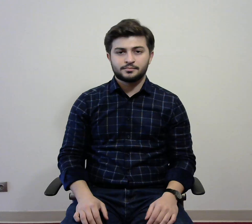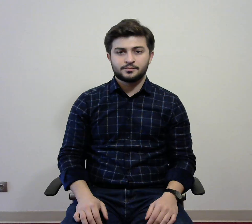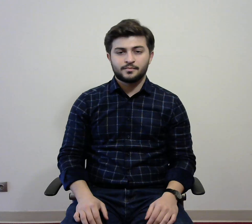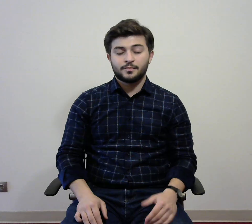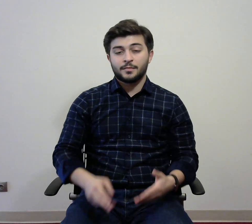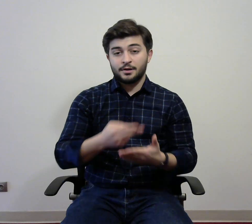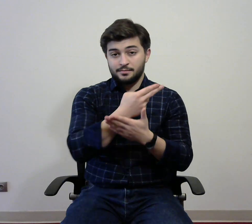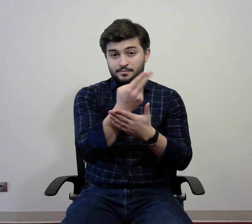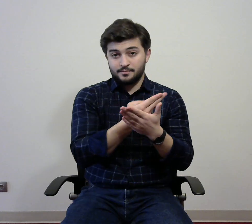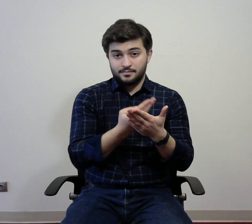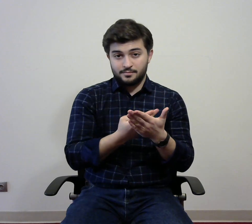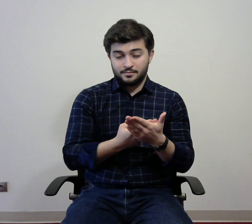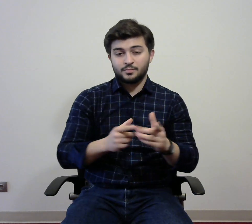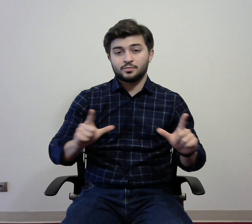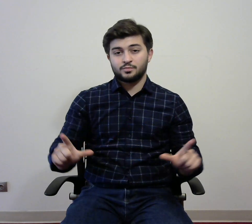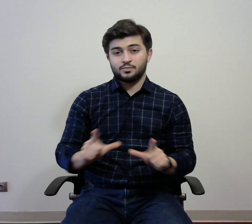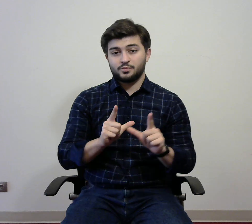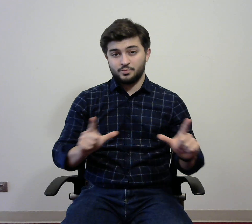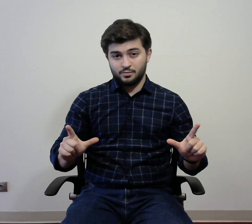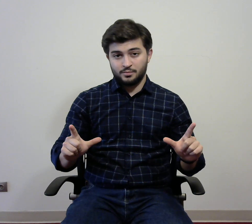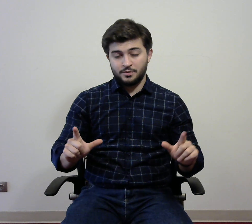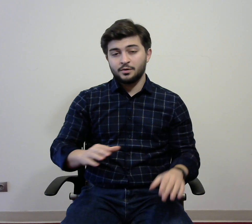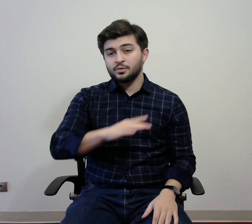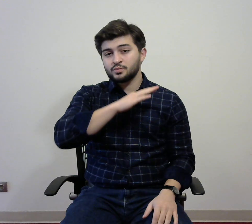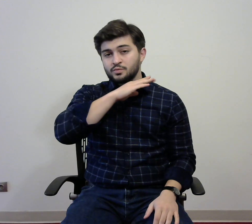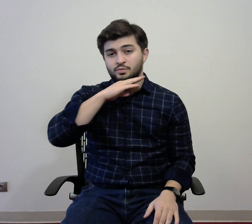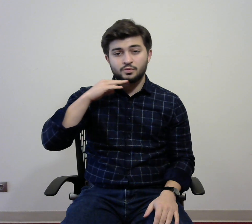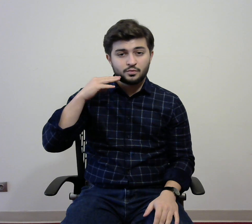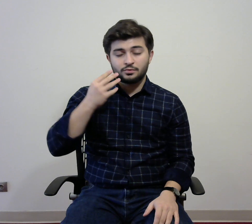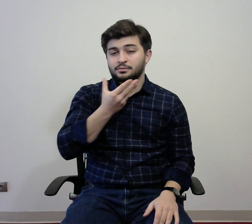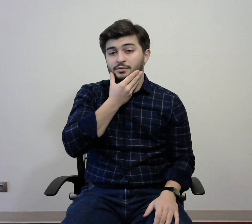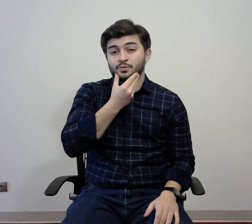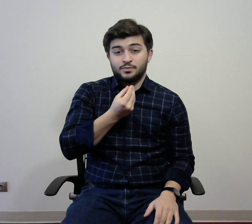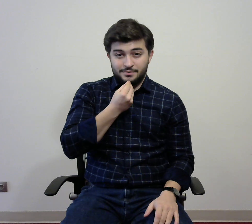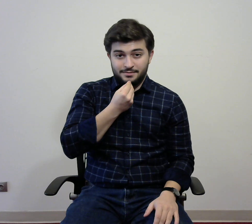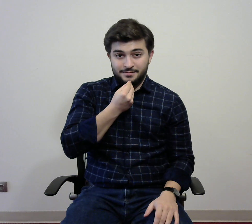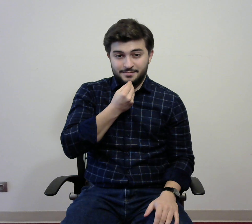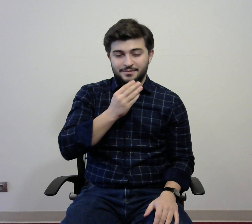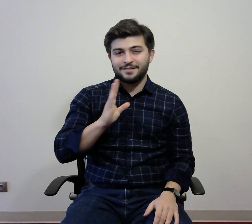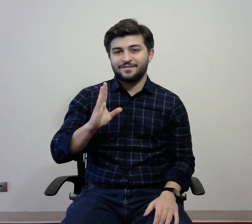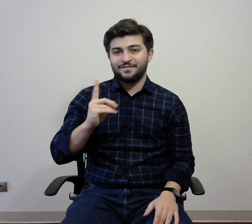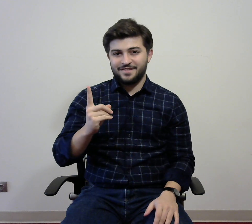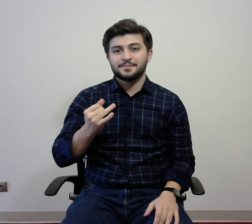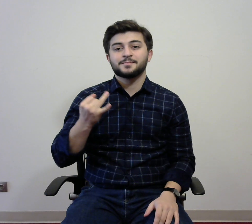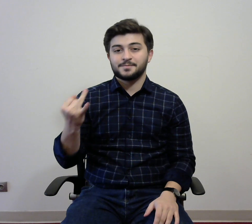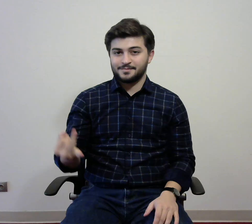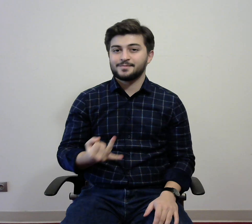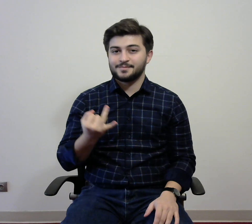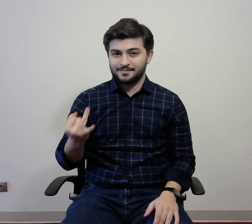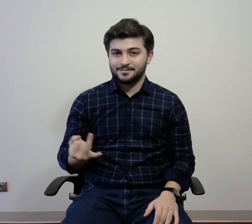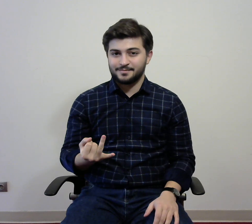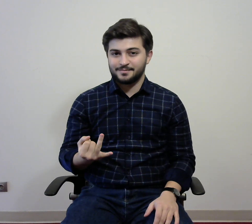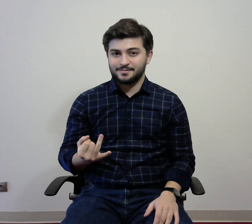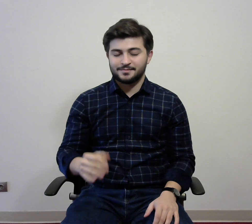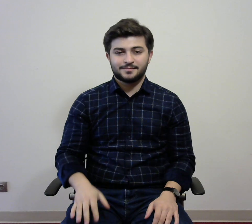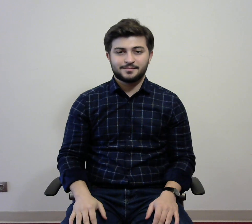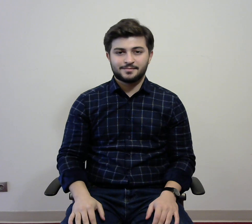Rəsm muzeyi çox gözəl və maraqlıdır